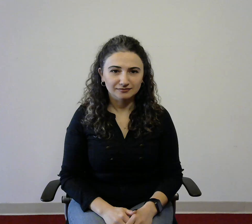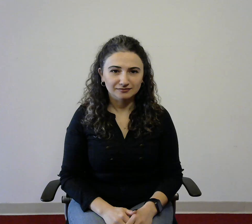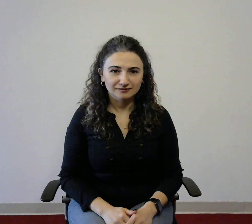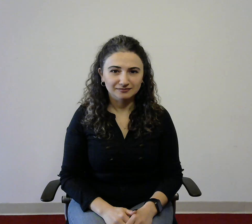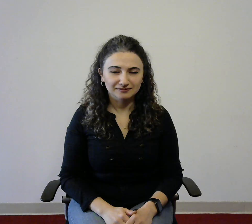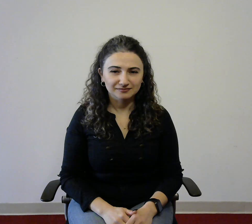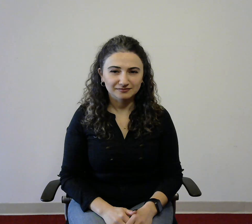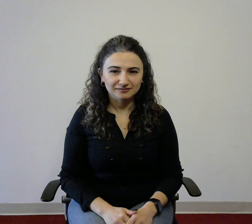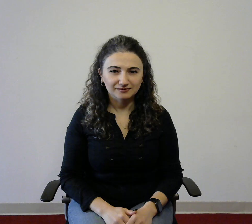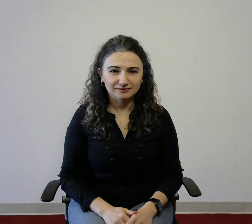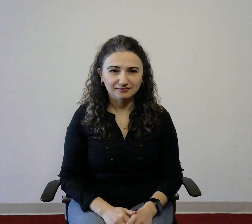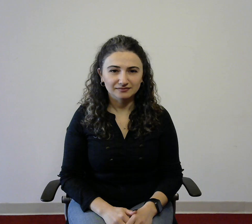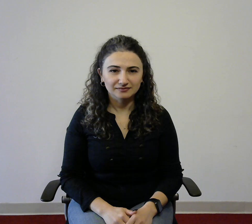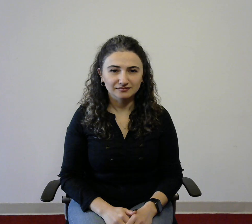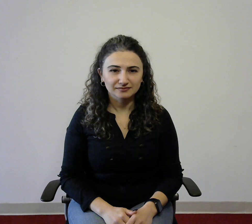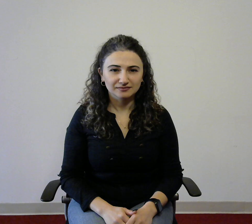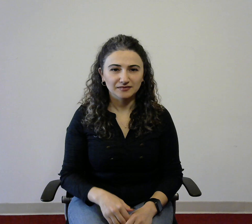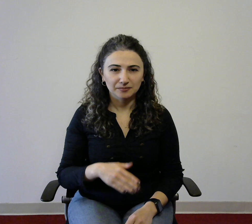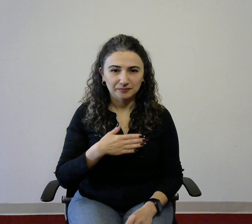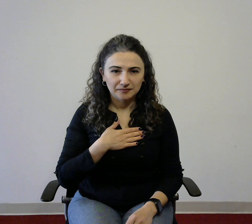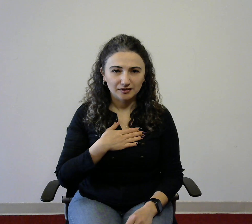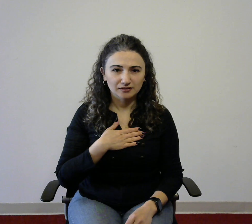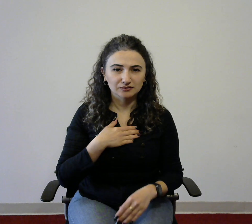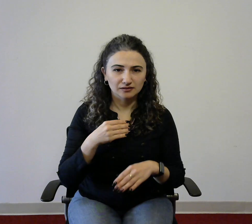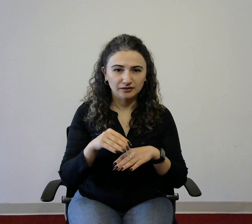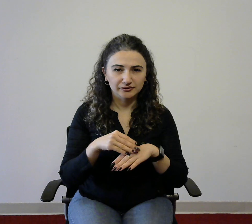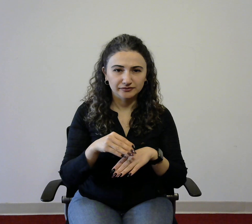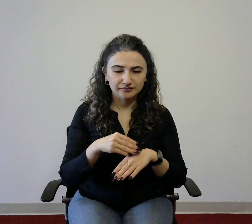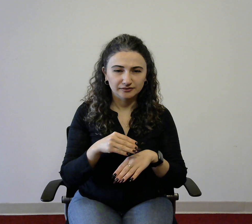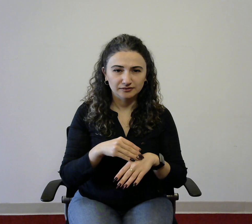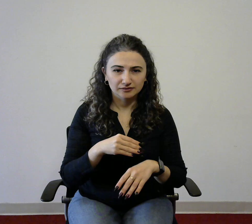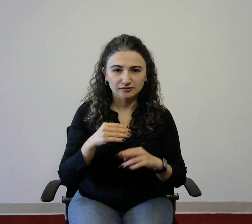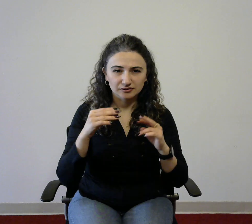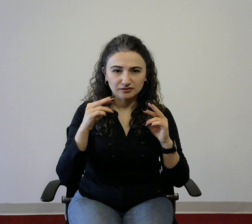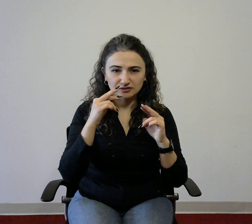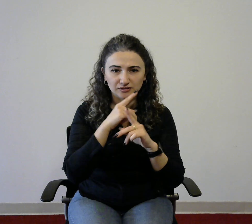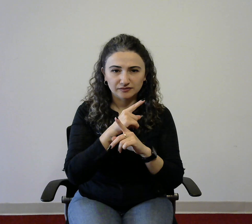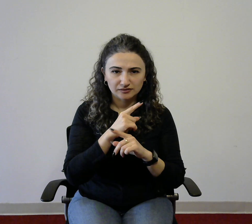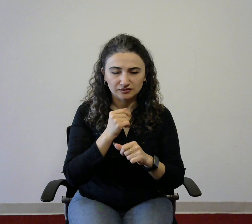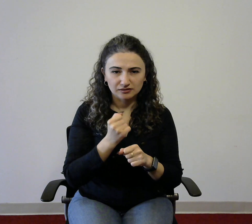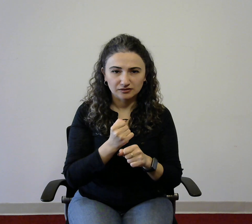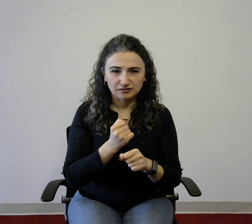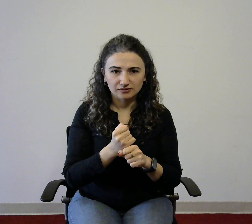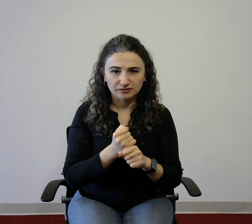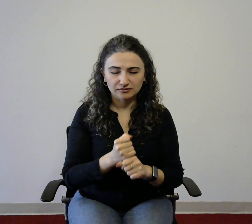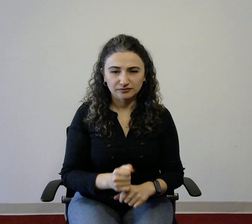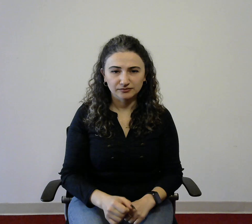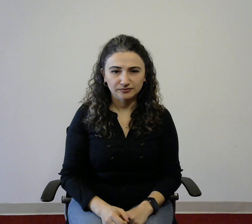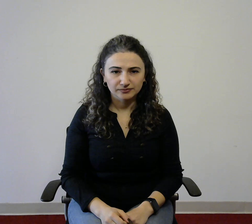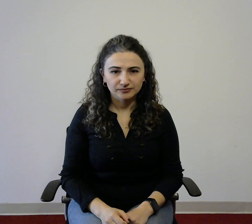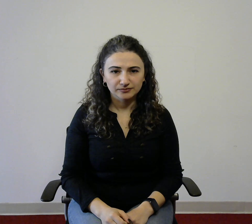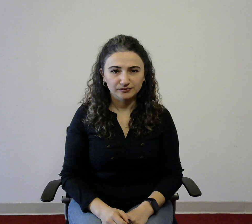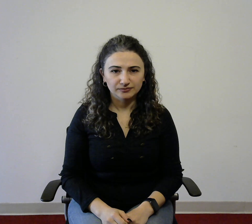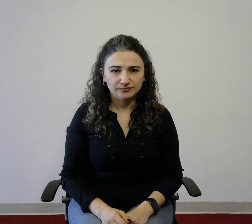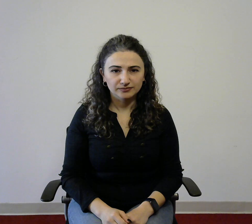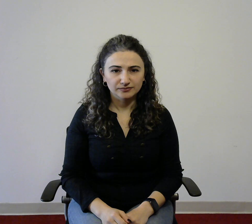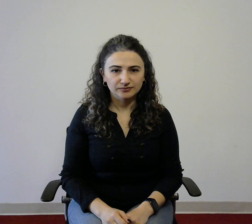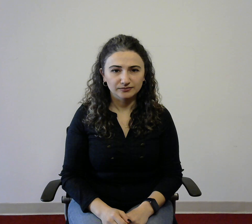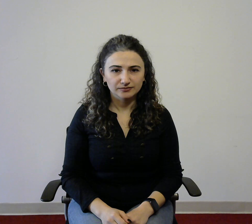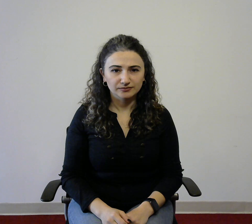Mənim həyat yoldaşım səhv edib